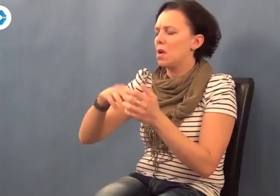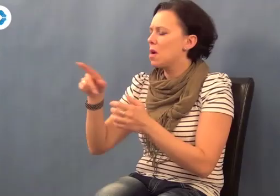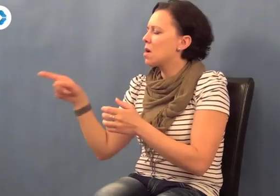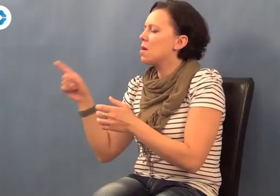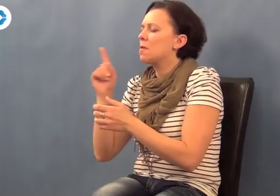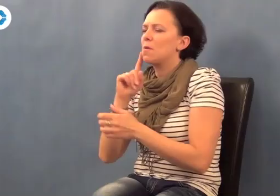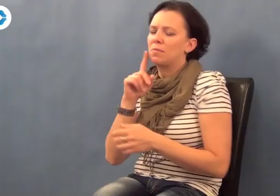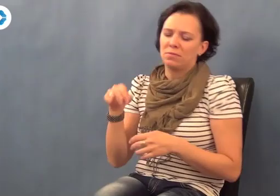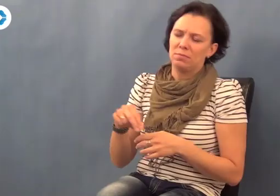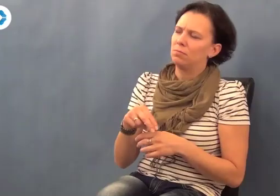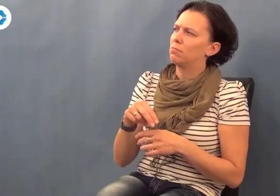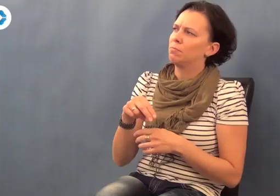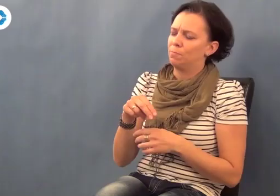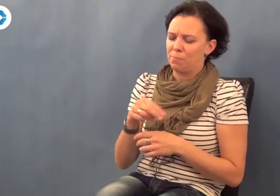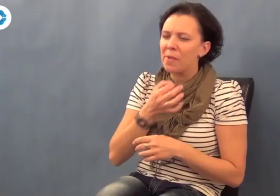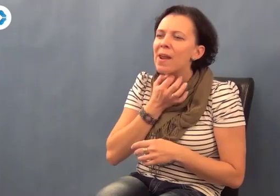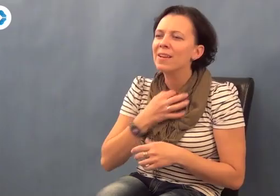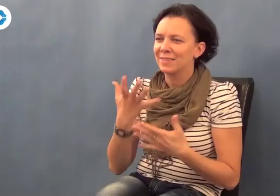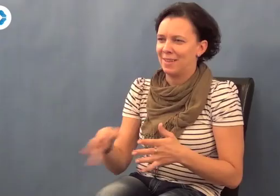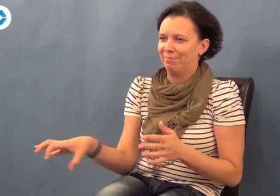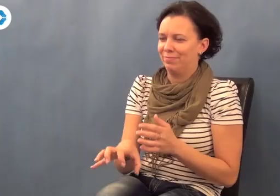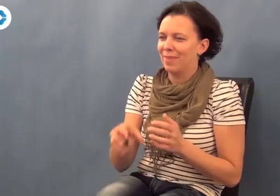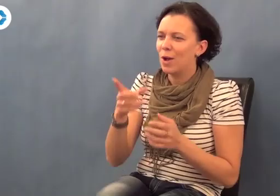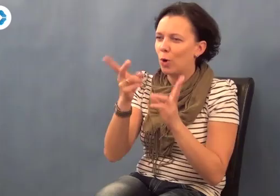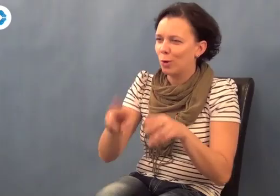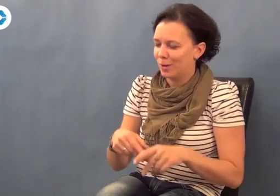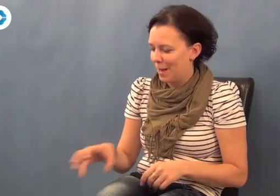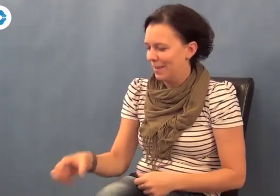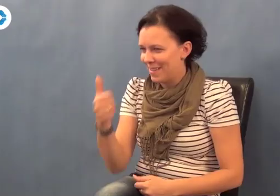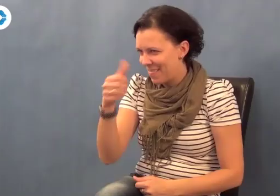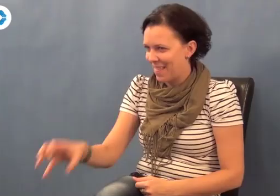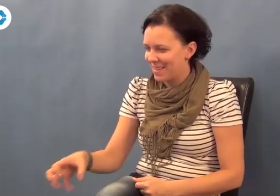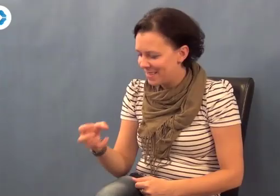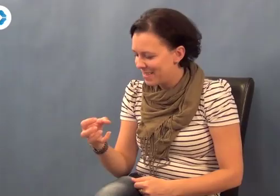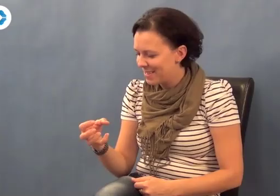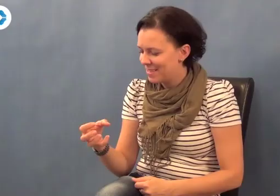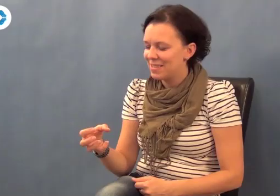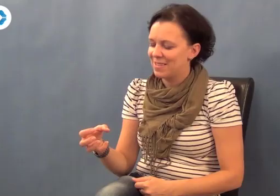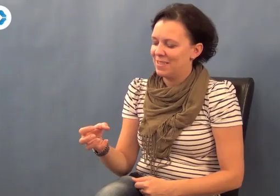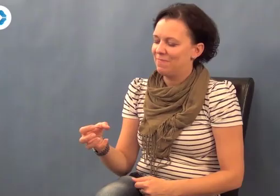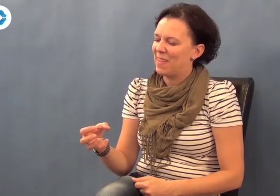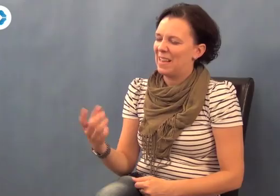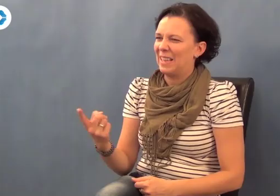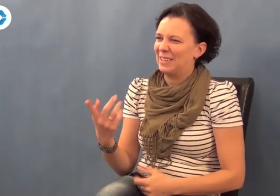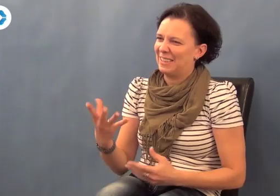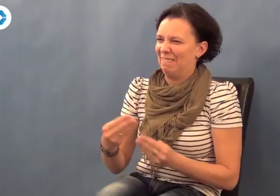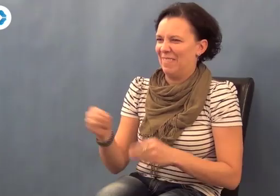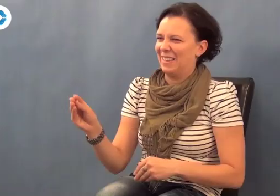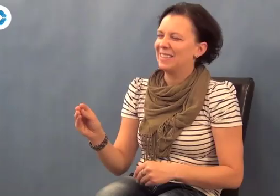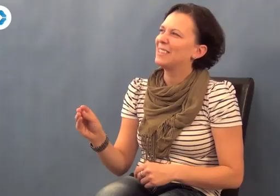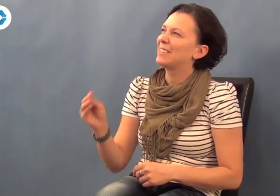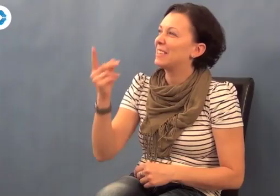Ten chłopak podchodzi, patrzy w górę, chce ukraść gruszkę, więc bierze jedną, ale pomyślał... że chce jeszcze więcej.